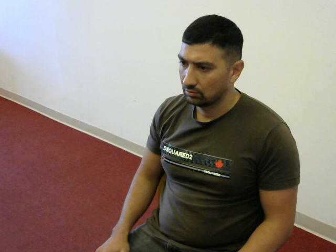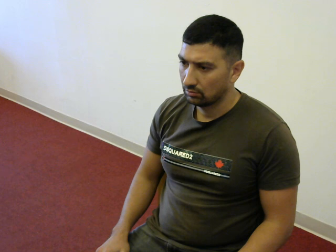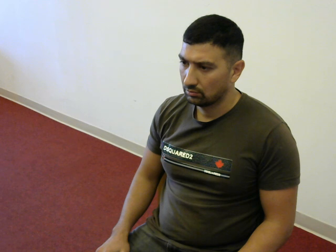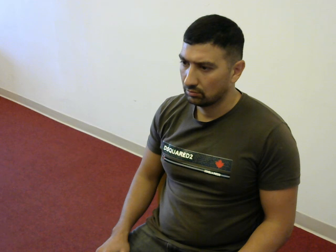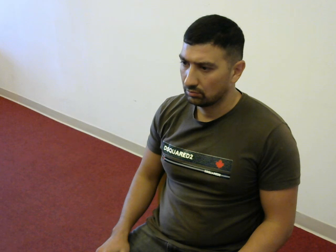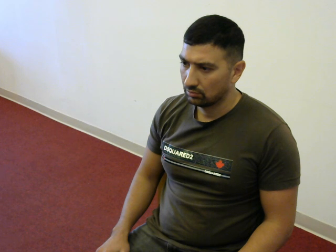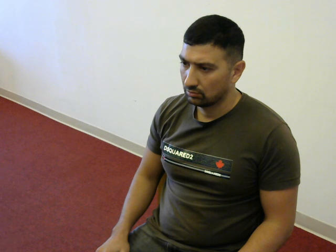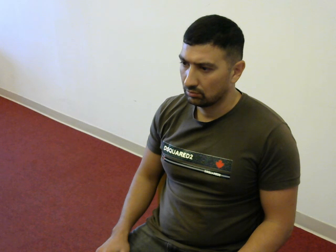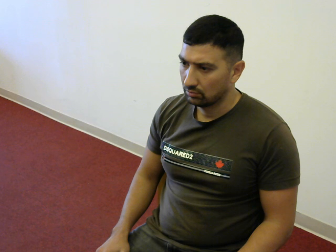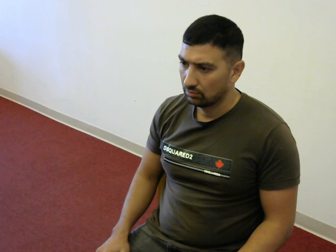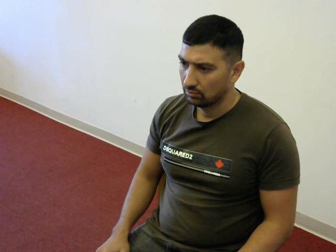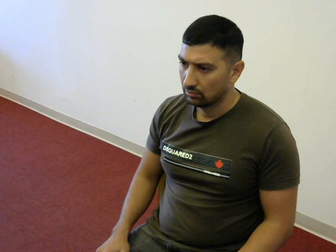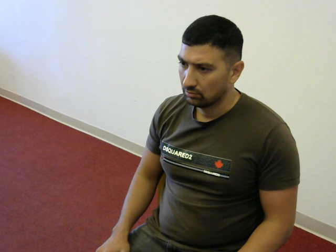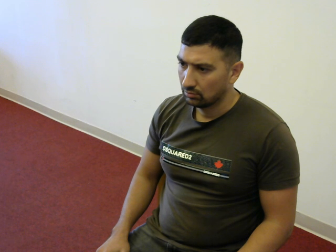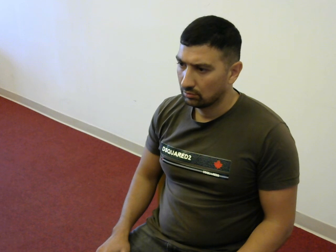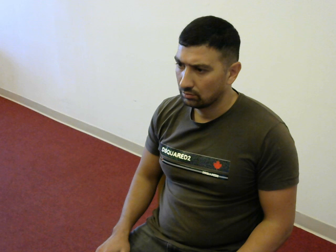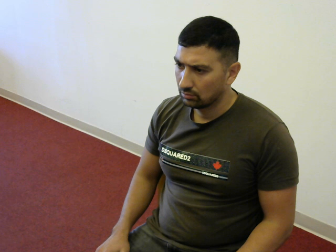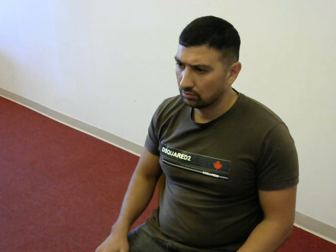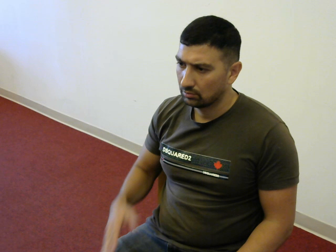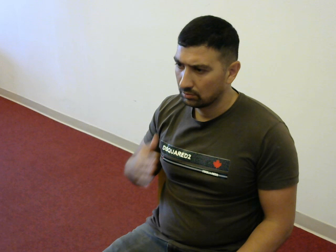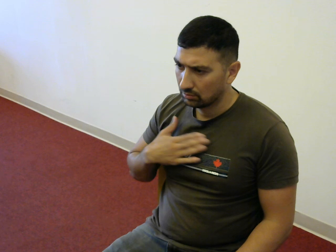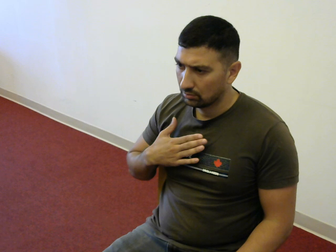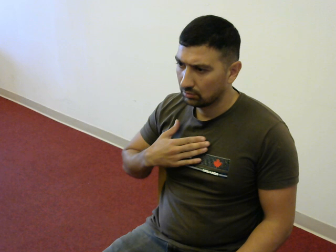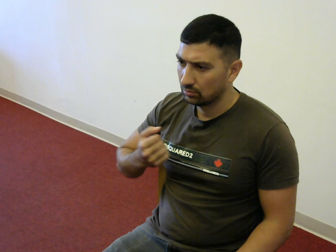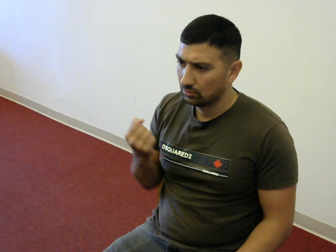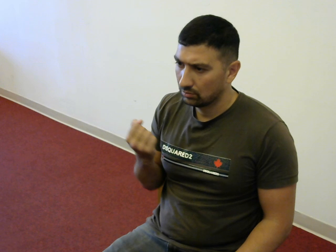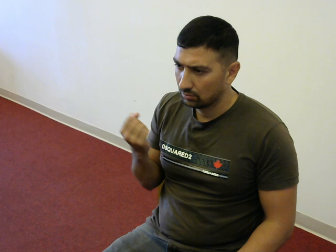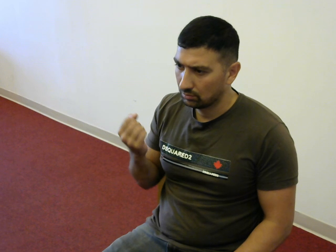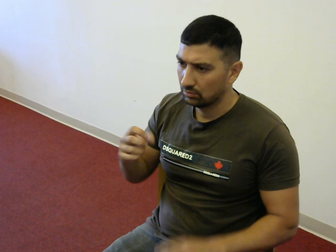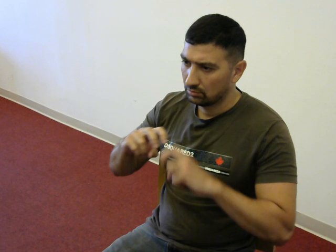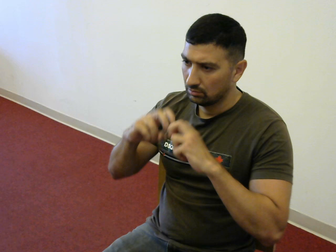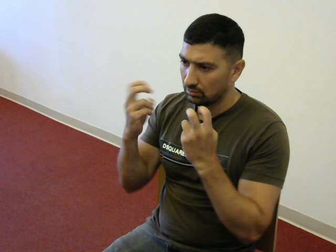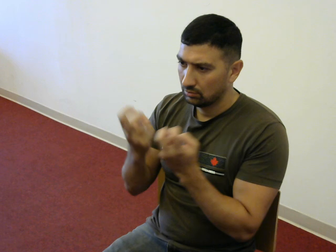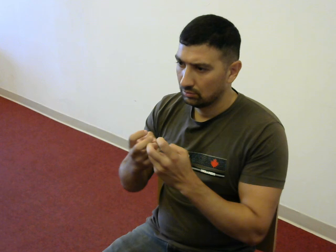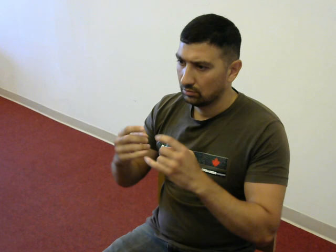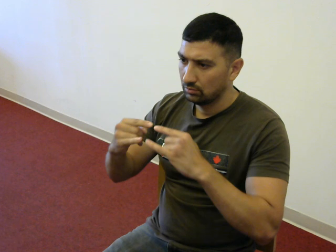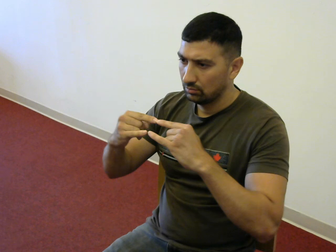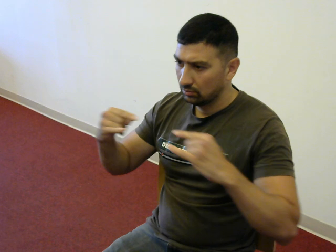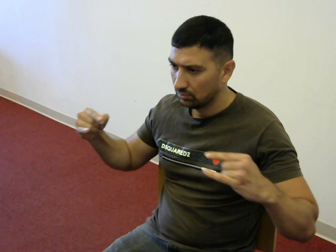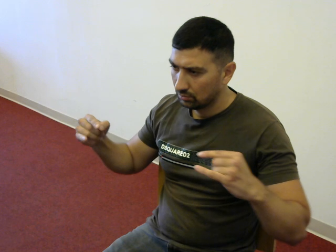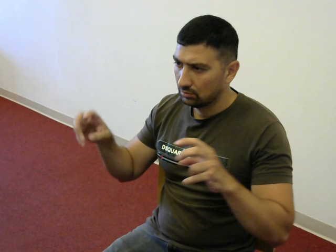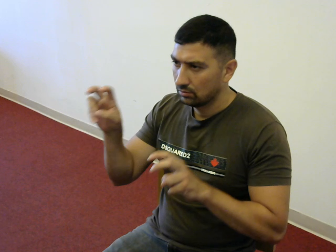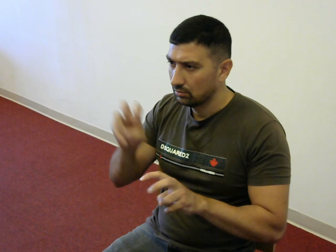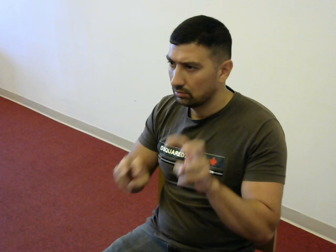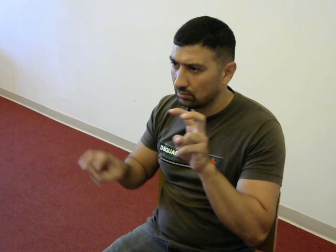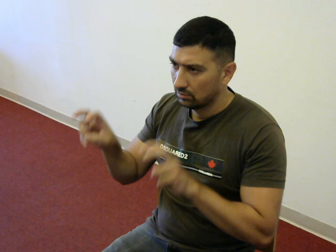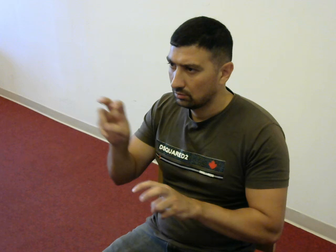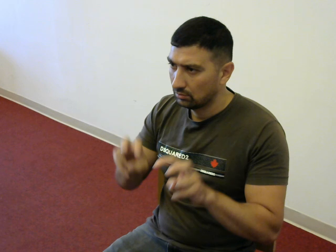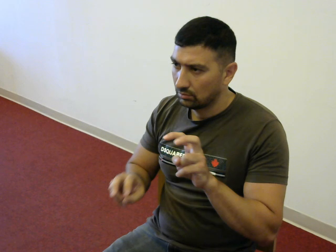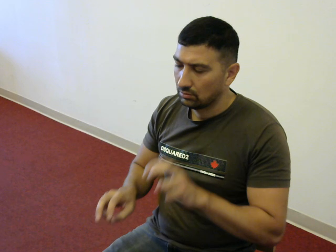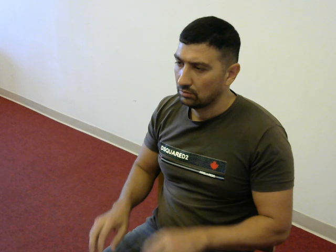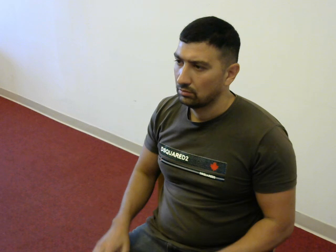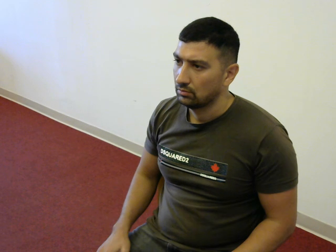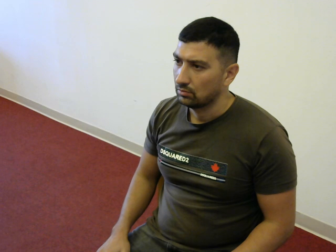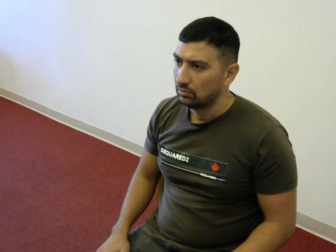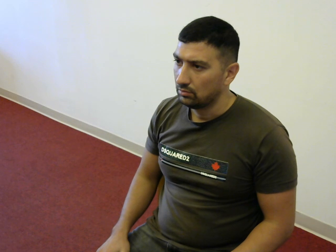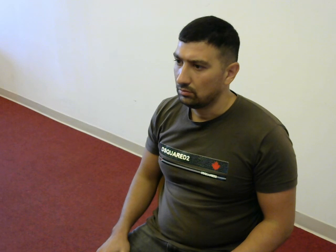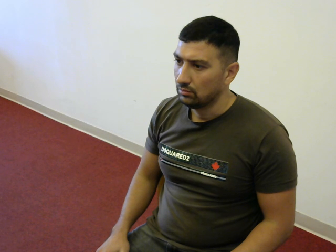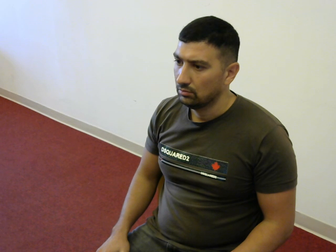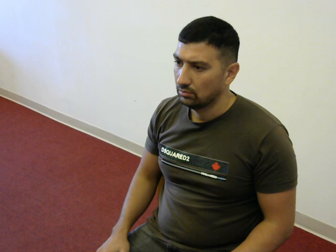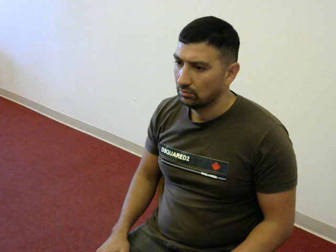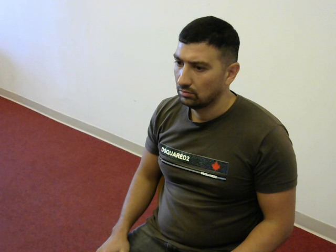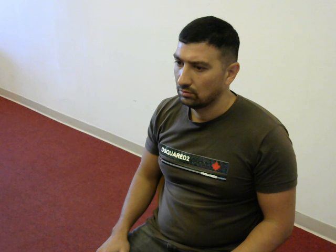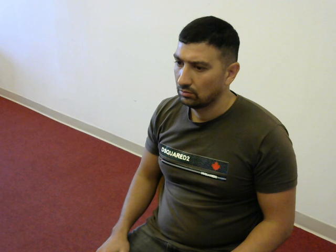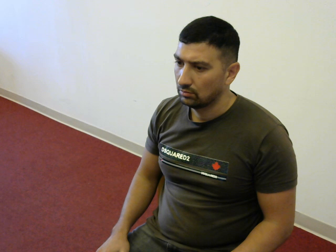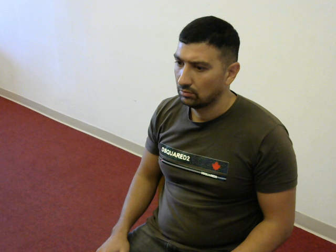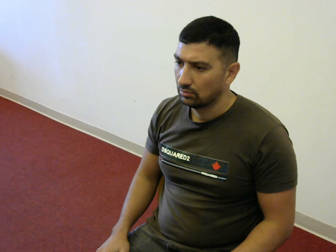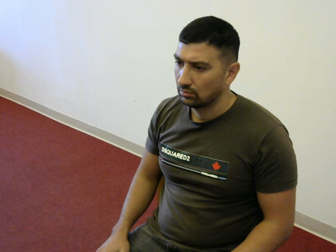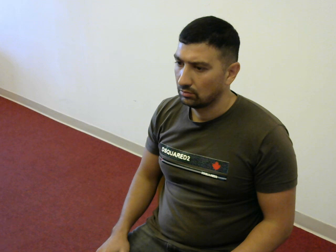Mən dostlarımın olduğu masanı axtarıram